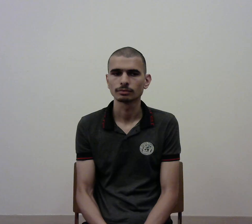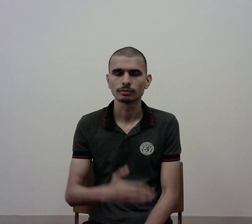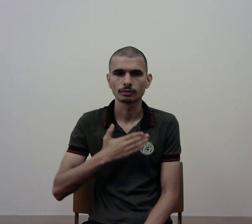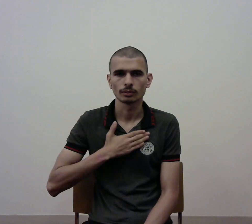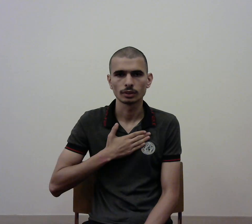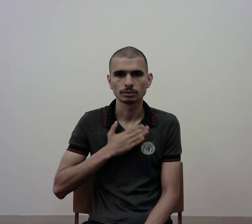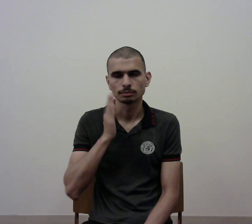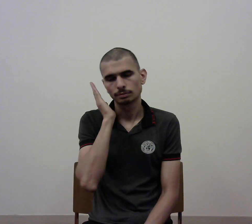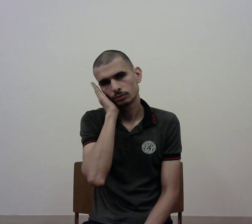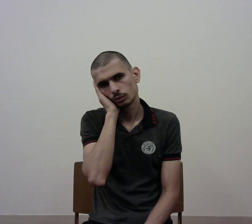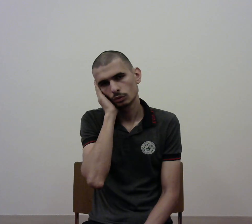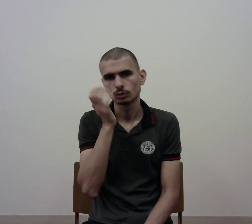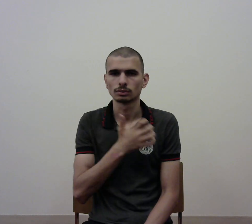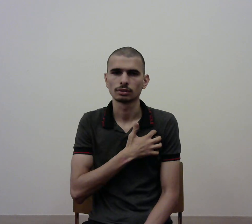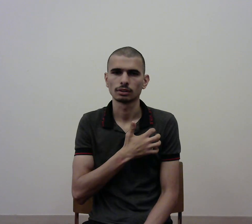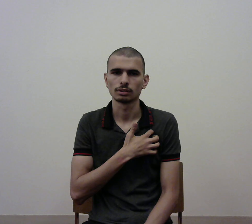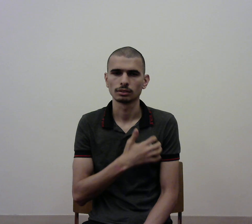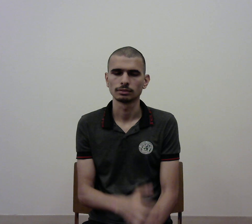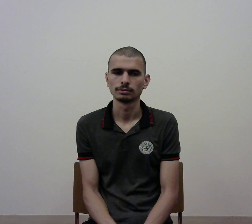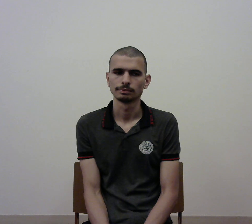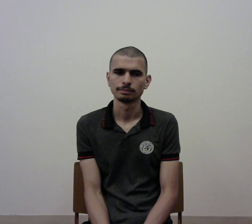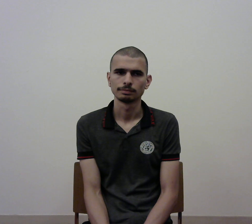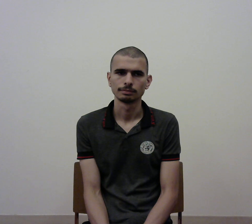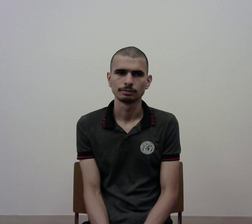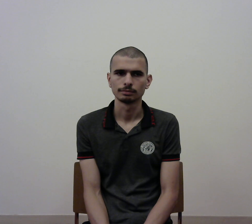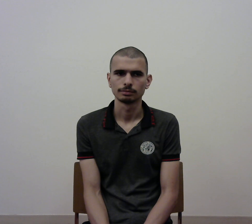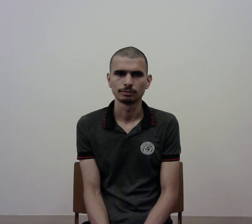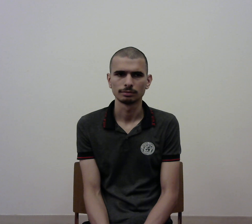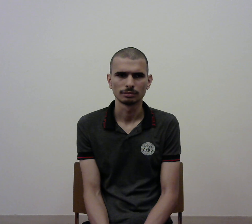Mən yatmaq istəyirəm